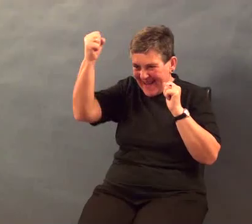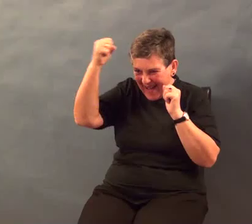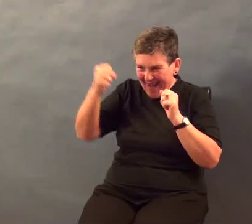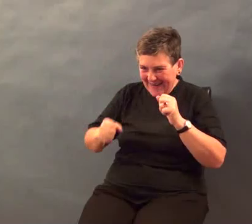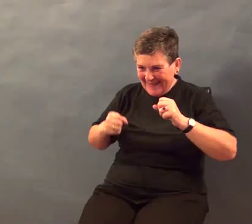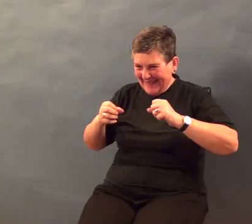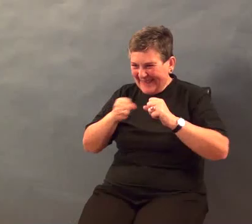Babcia biegała.